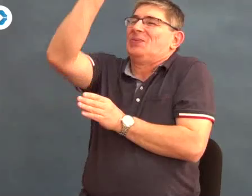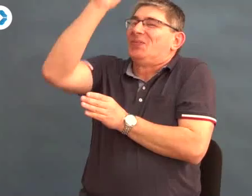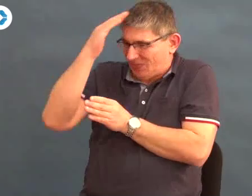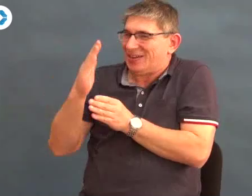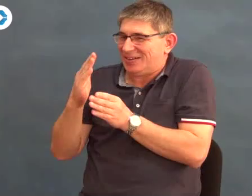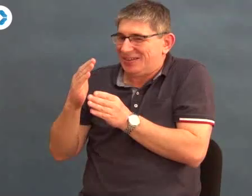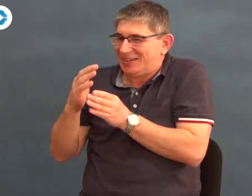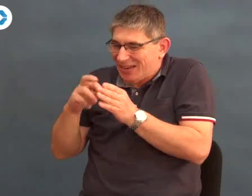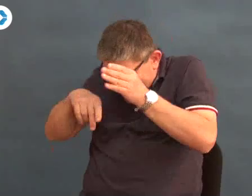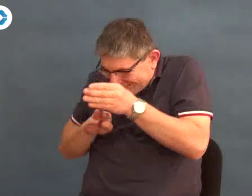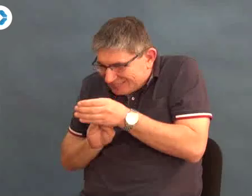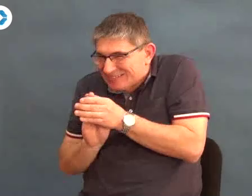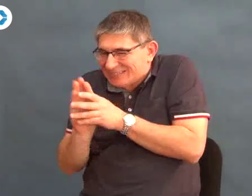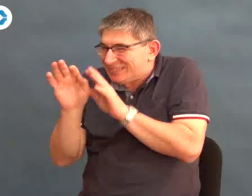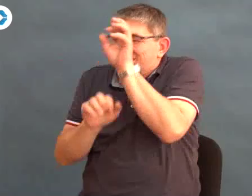Wchodzi środkiem rury, wspina się na górę.